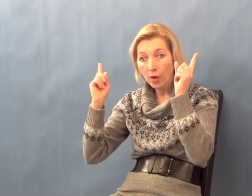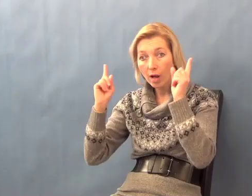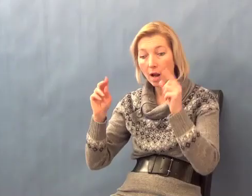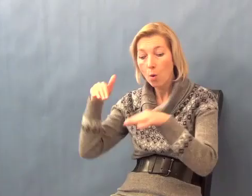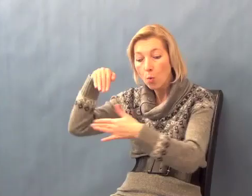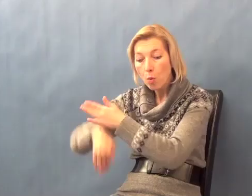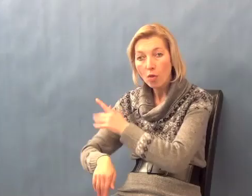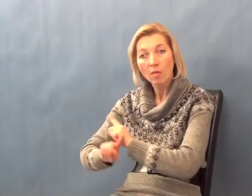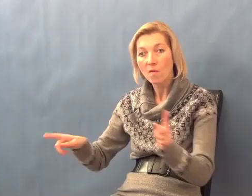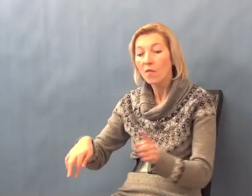Uwaga, można wpaść.